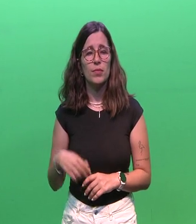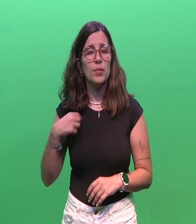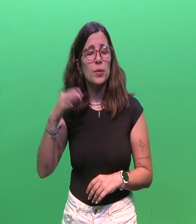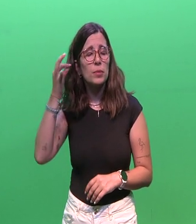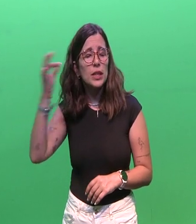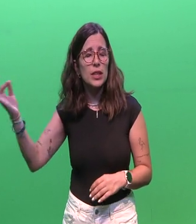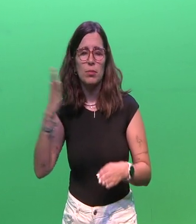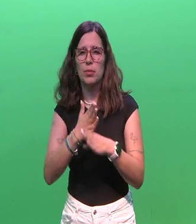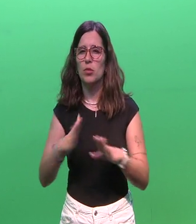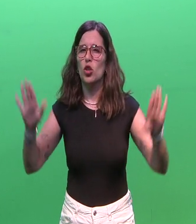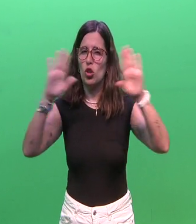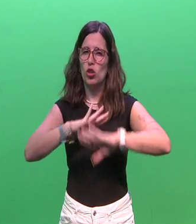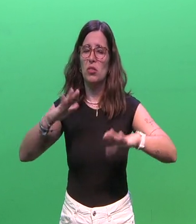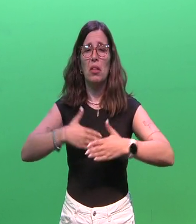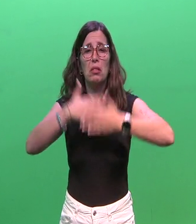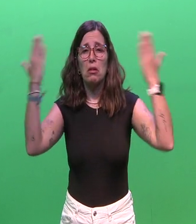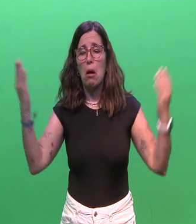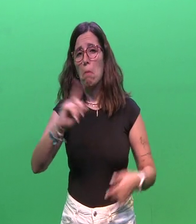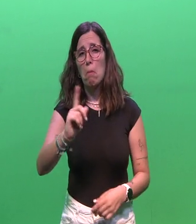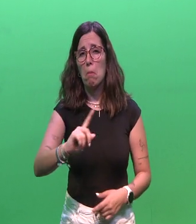Sempre sento un xiulet de nit, de dia no el sento mai.